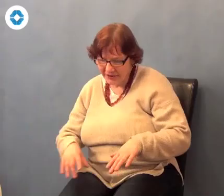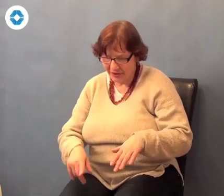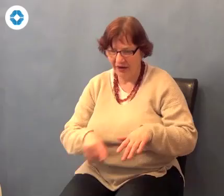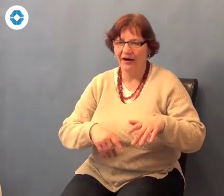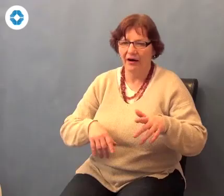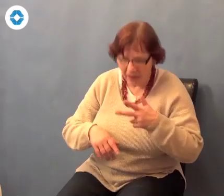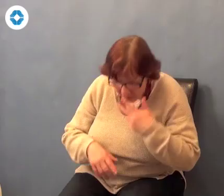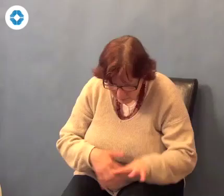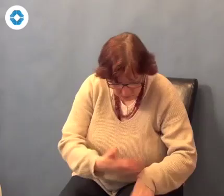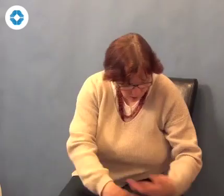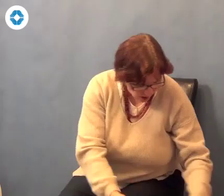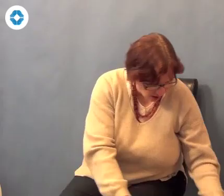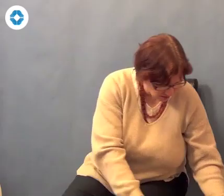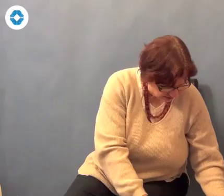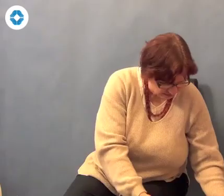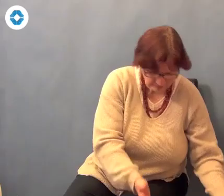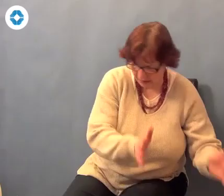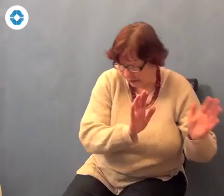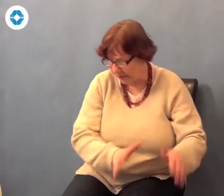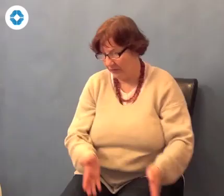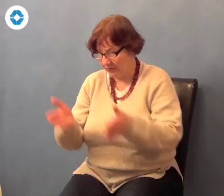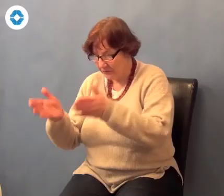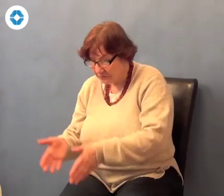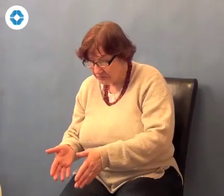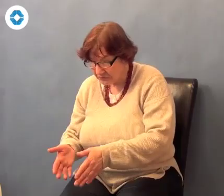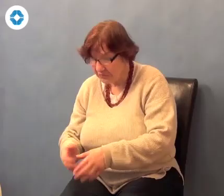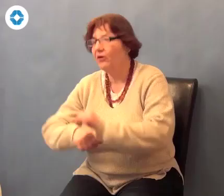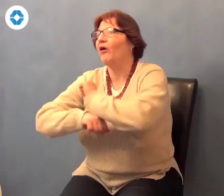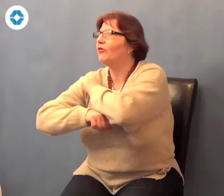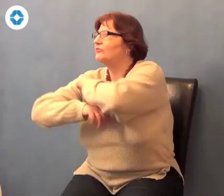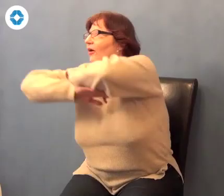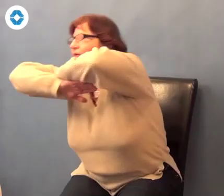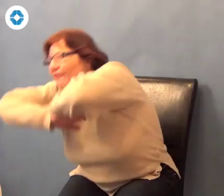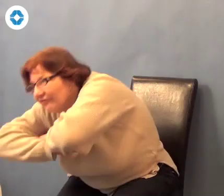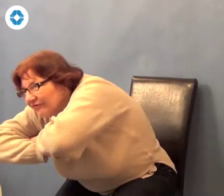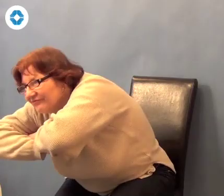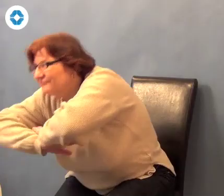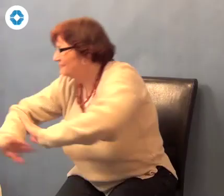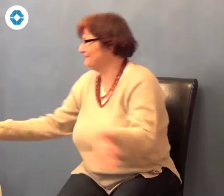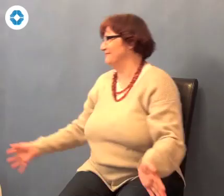Widzi, że jest bałagan, stoi i patrzy w okno, koniec.